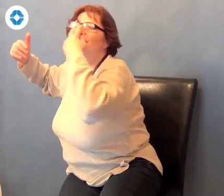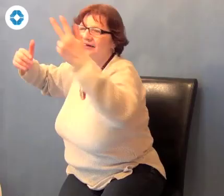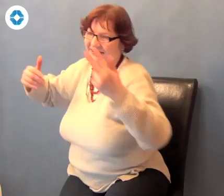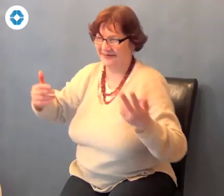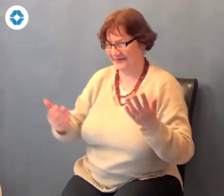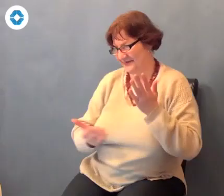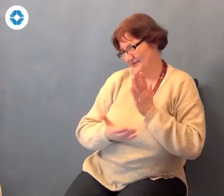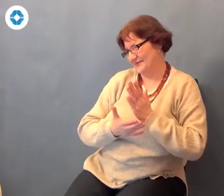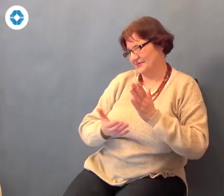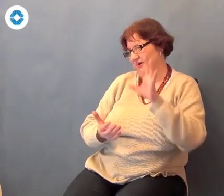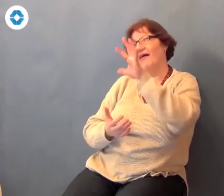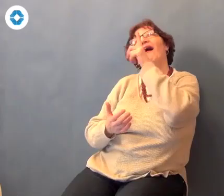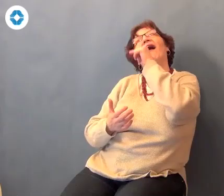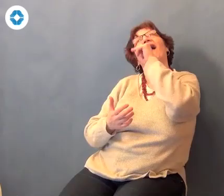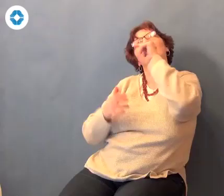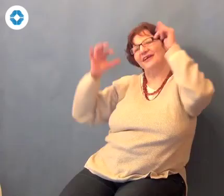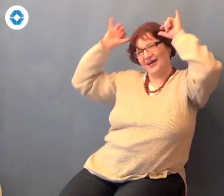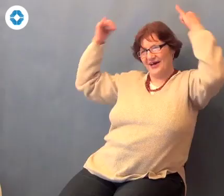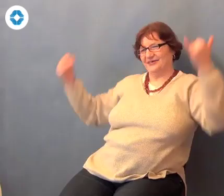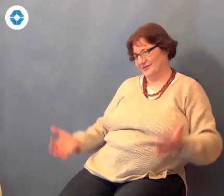Ogląda i podziwia jelenia.